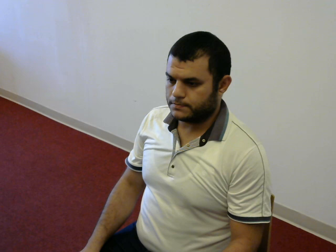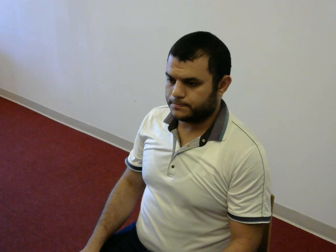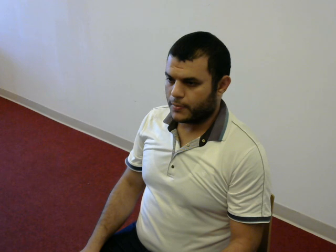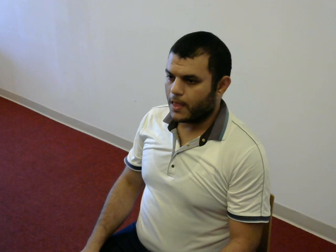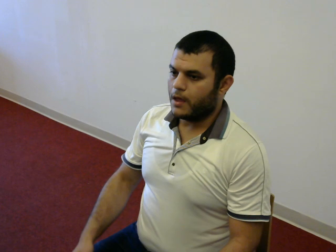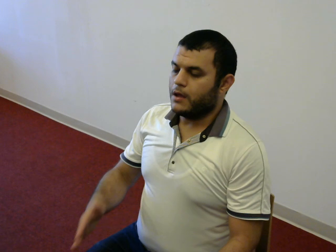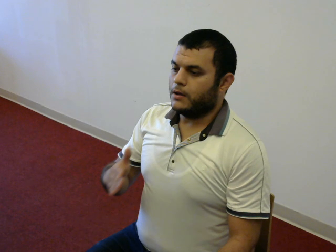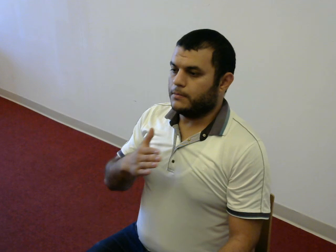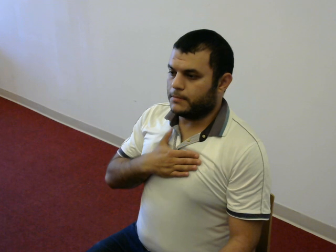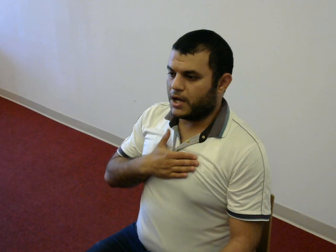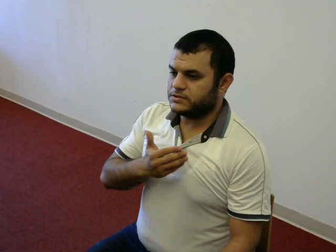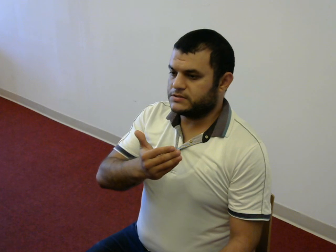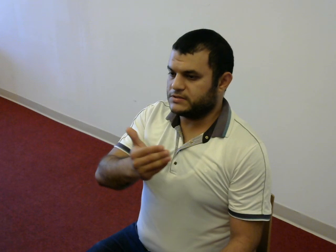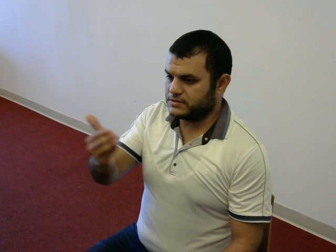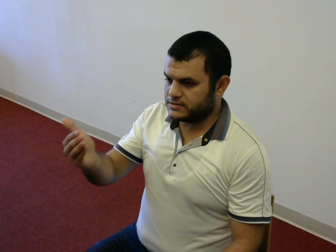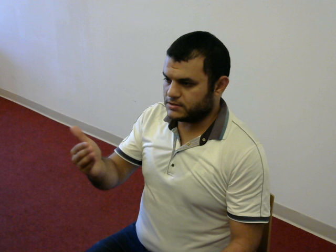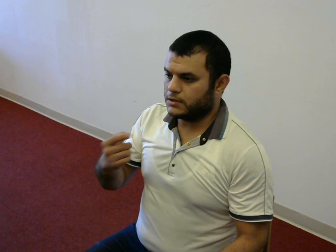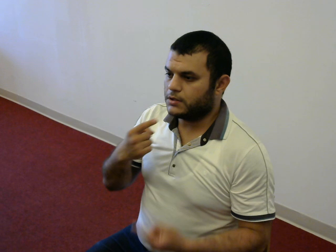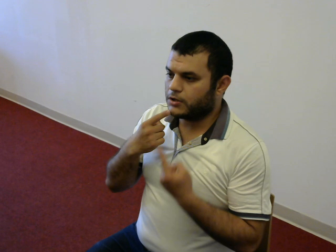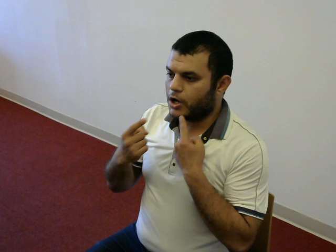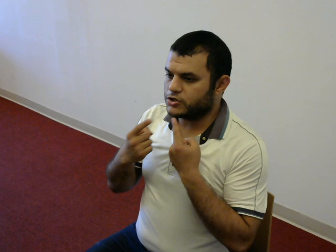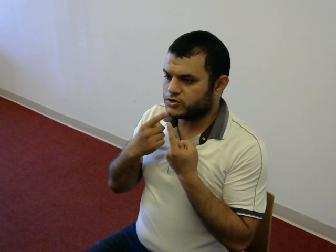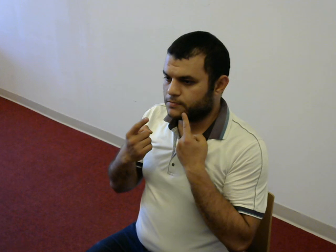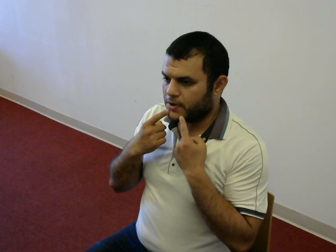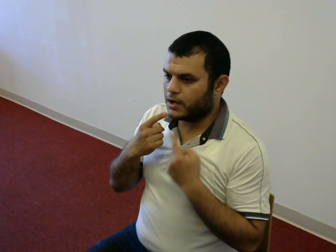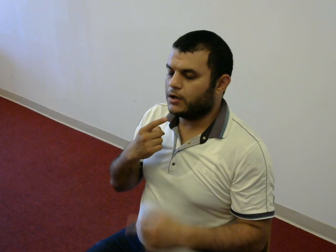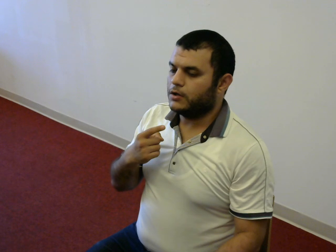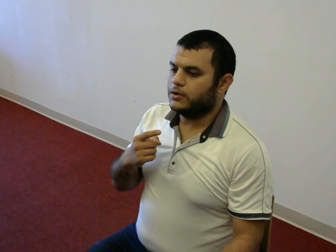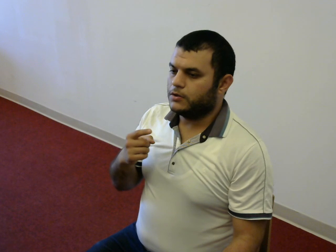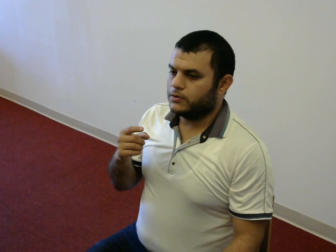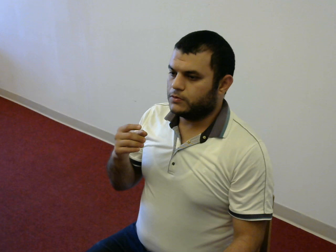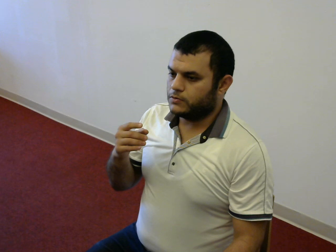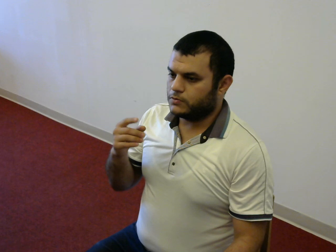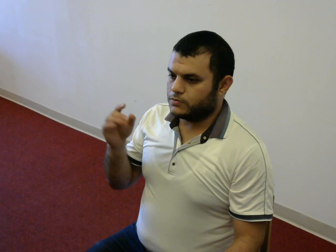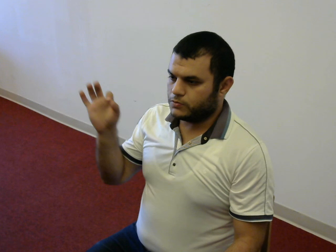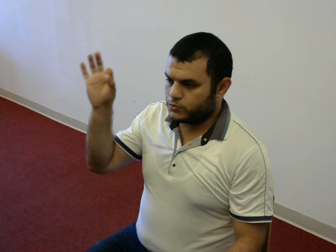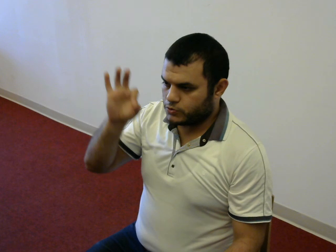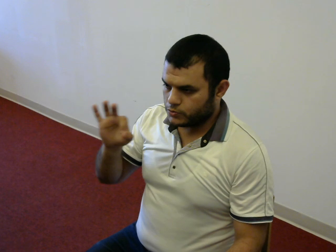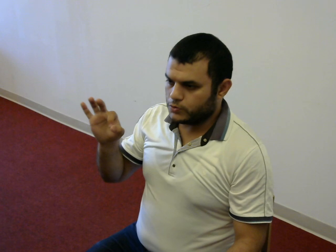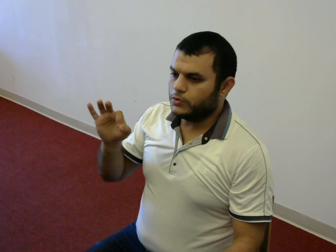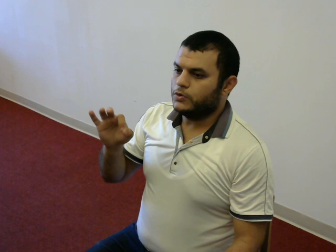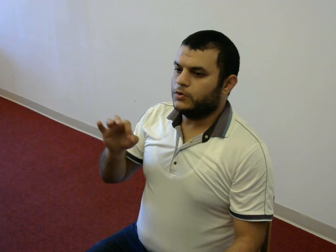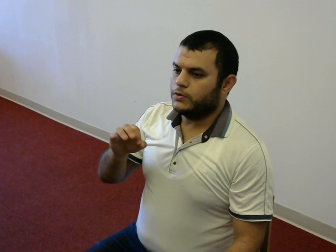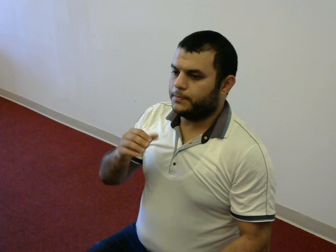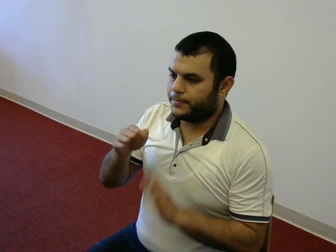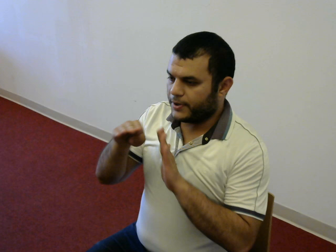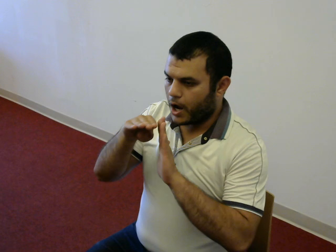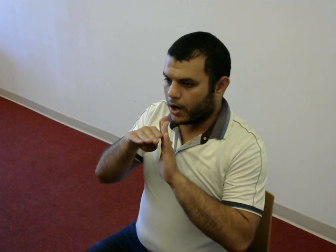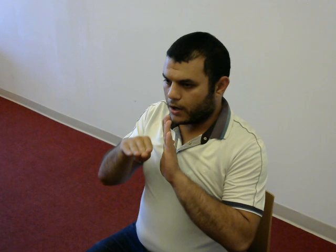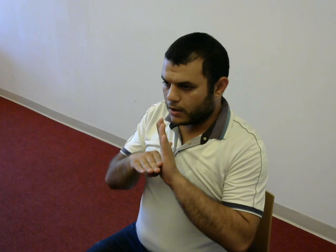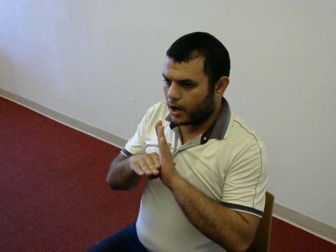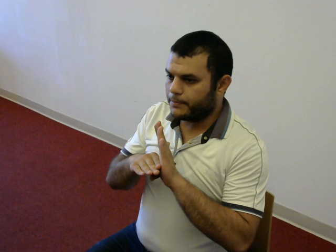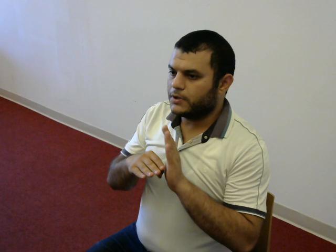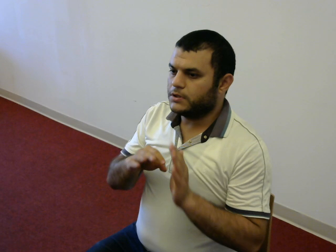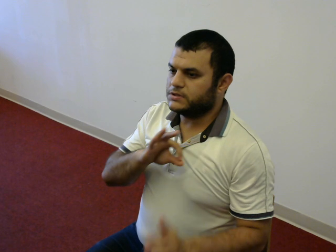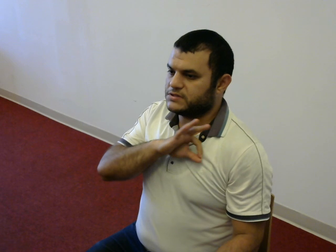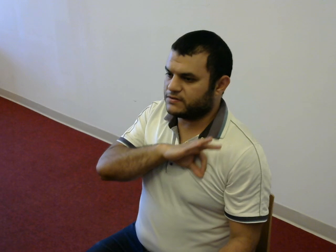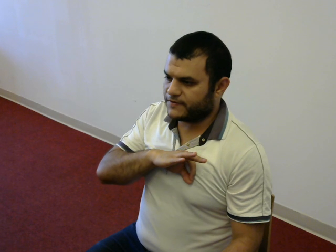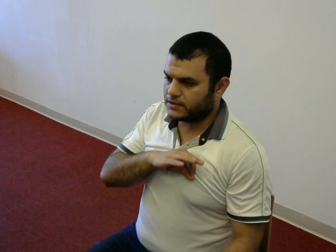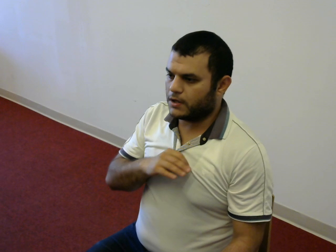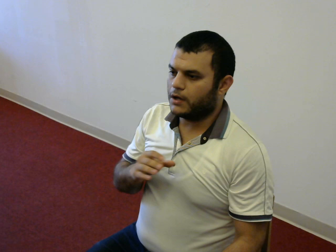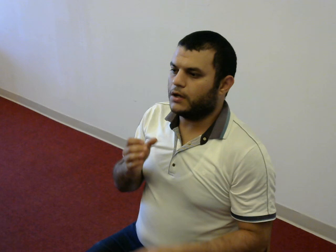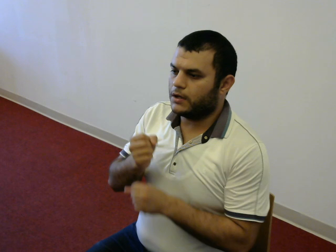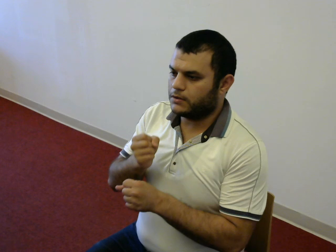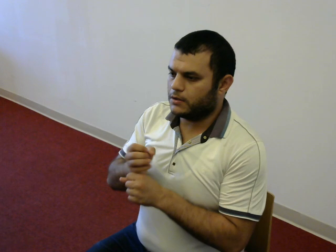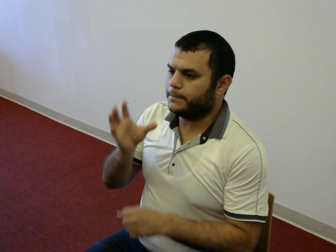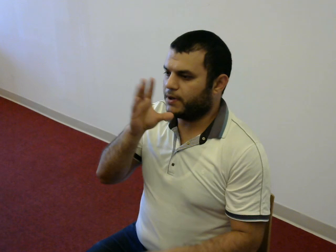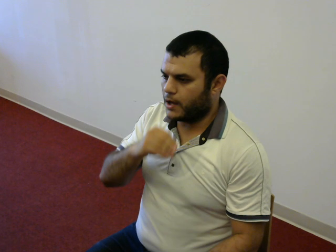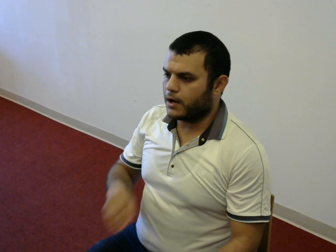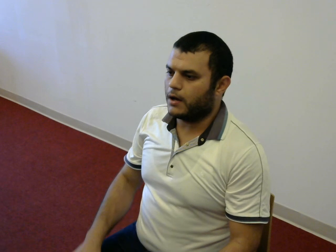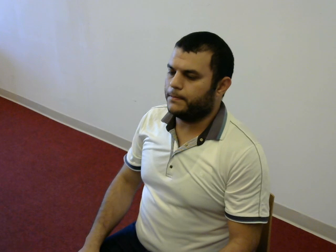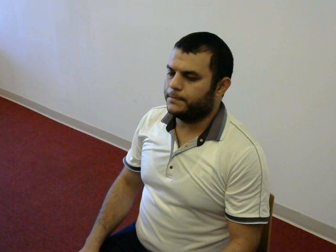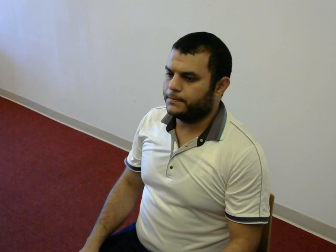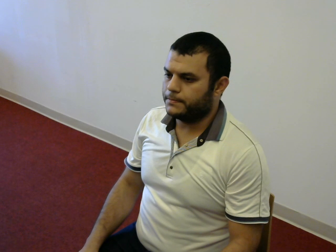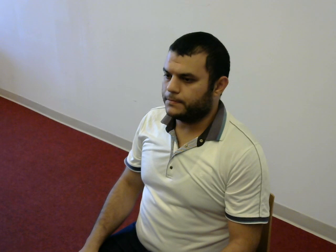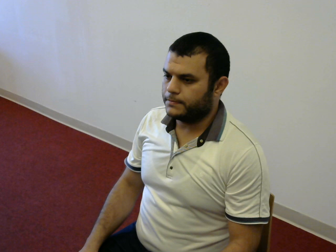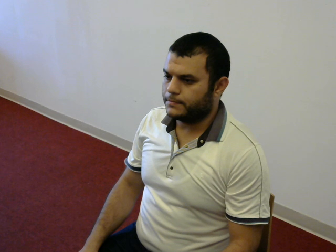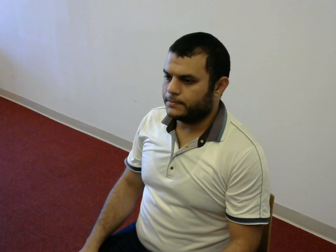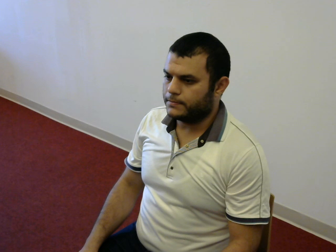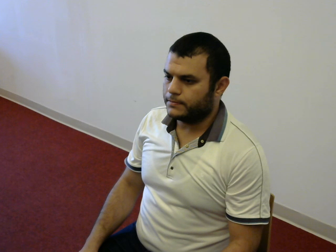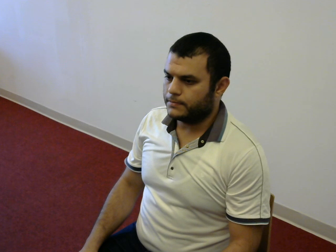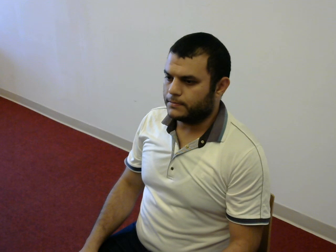Mən sizinlə danışmaq üçün proqramdan istifadə edə bilərəm